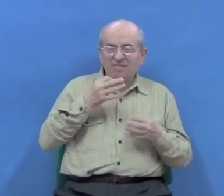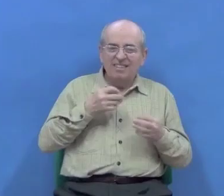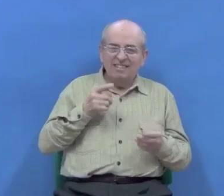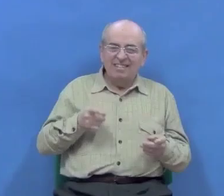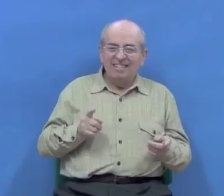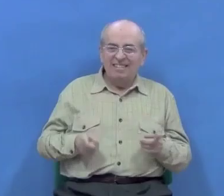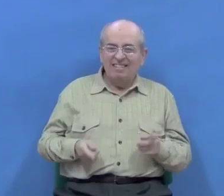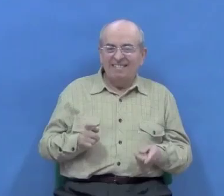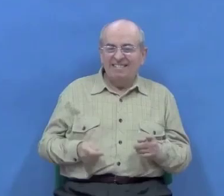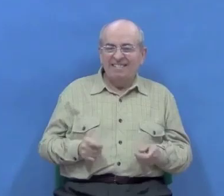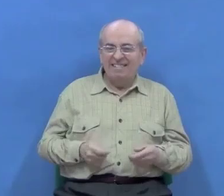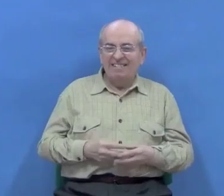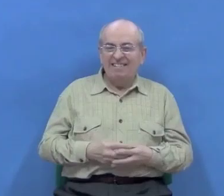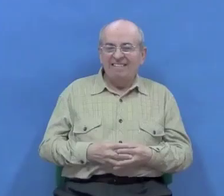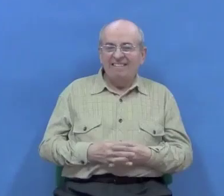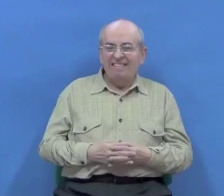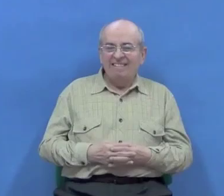Śpiewała i grała.